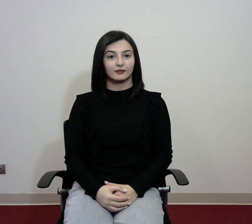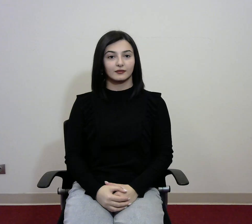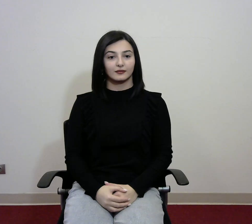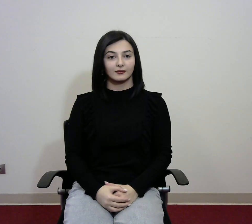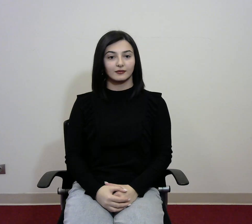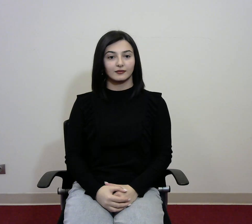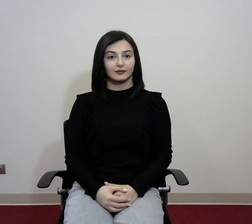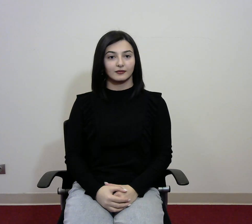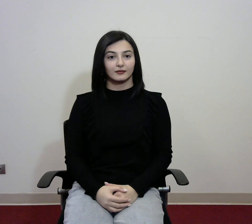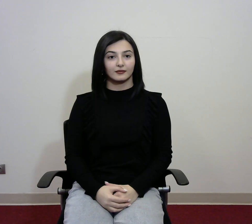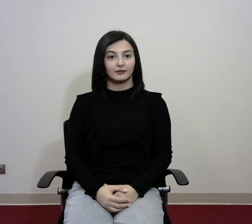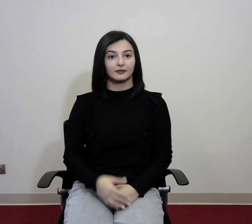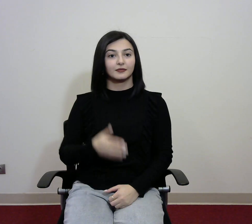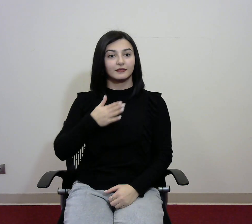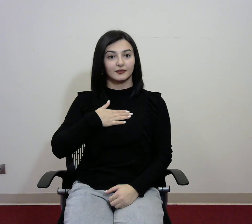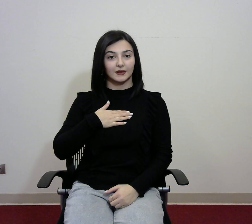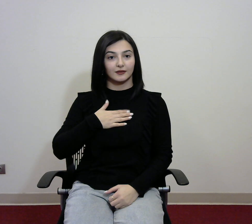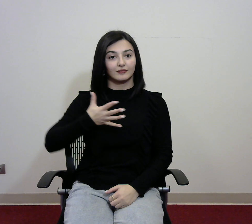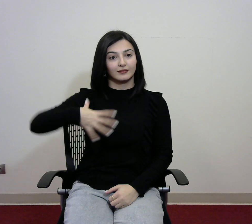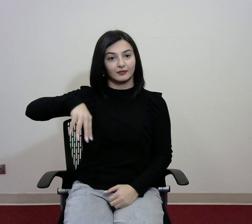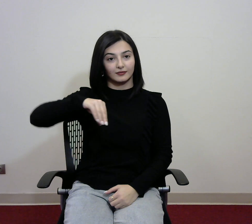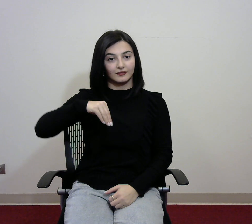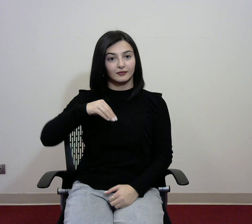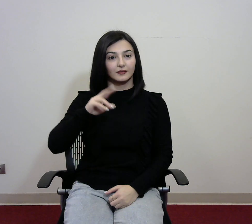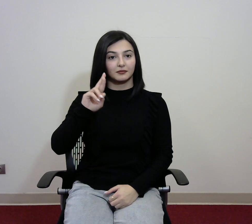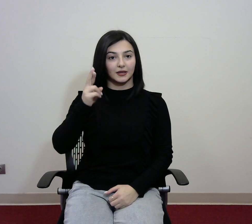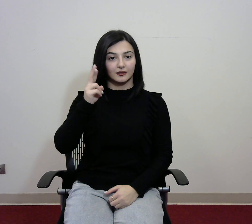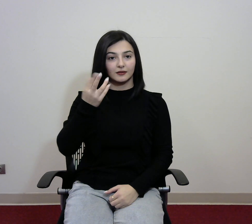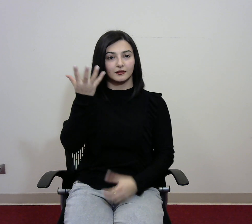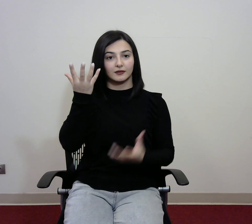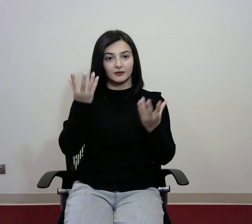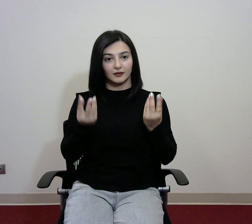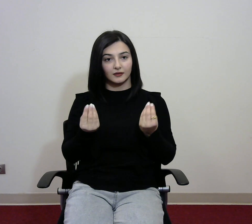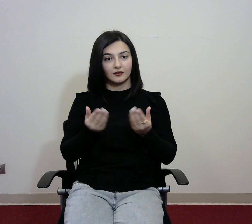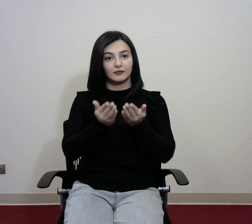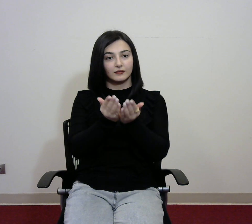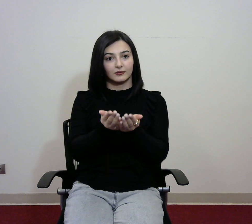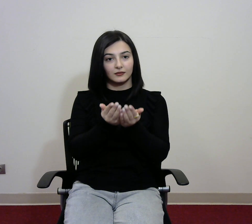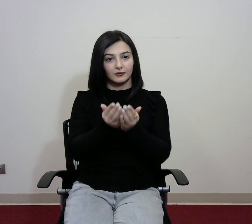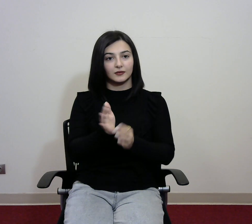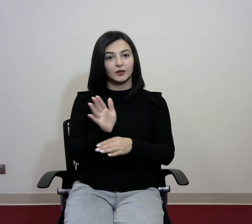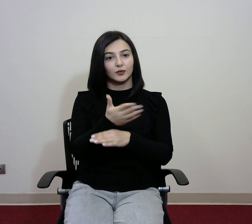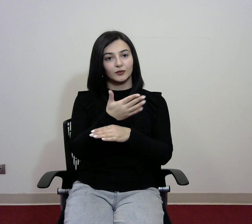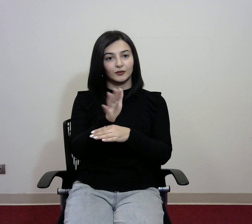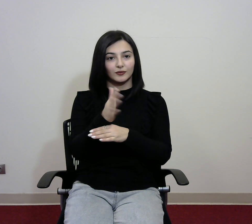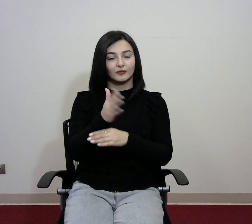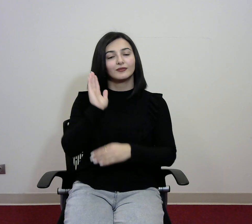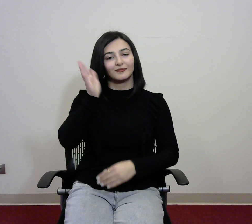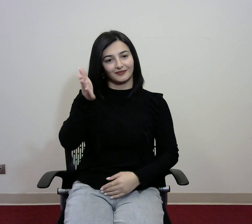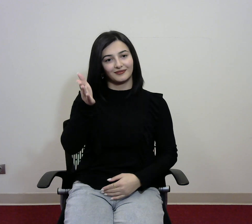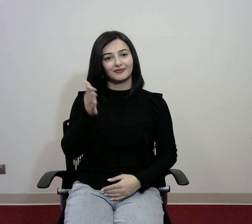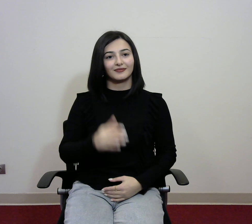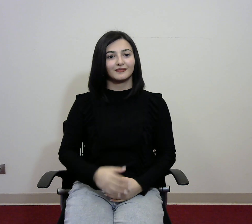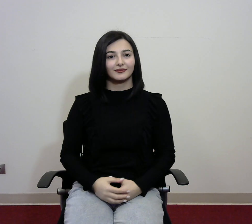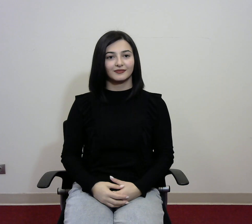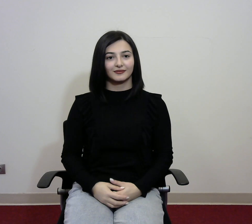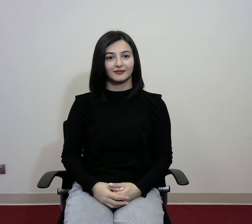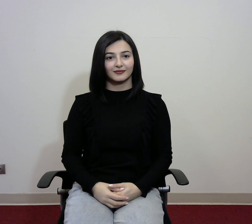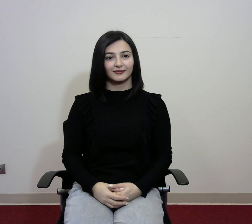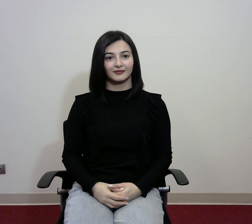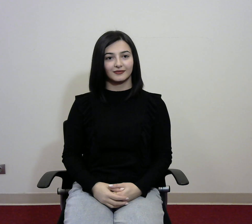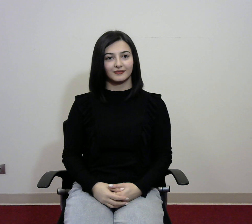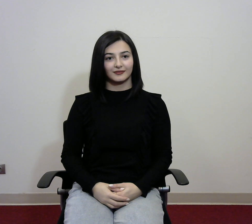Biz cümə günü gəmi gəzintisində olacağıq